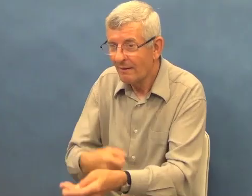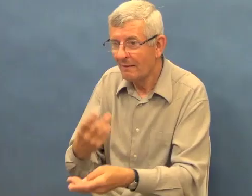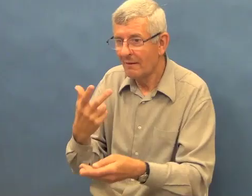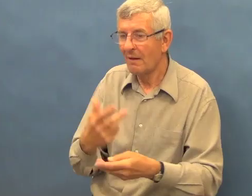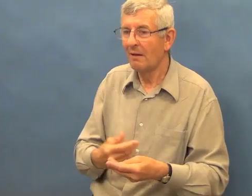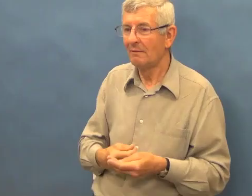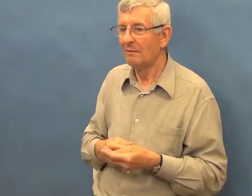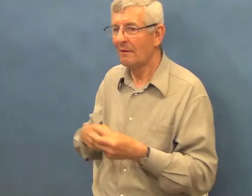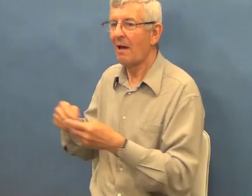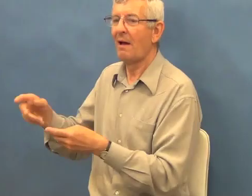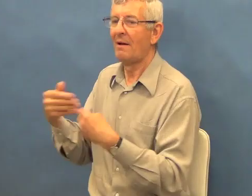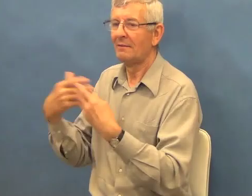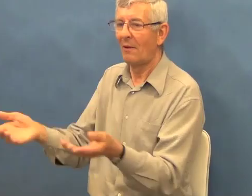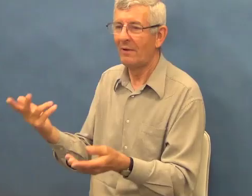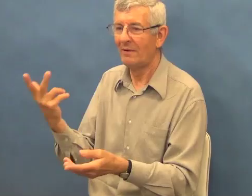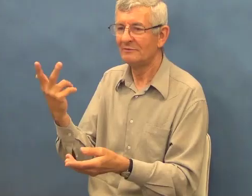Poszedł do swoich kolegów i im je rozdał.